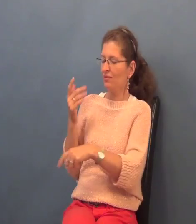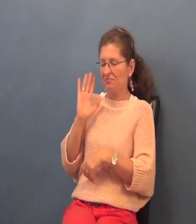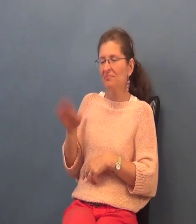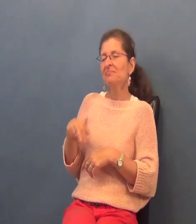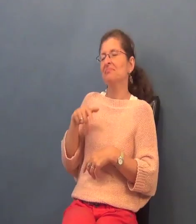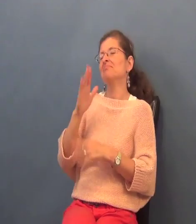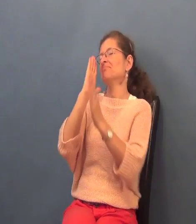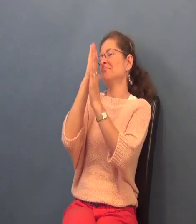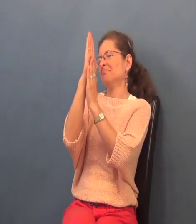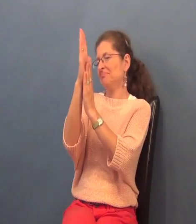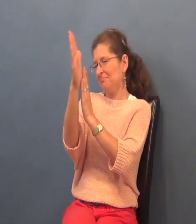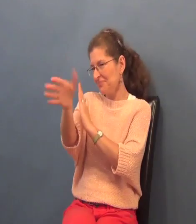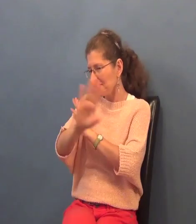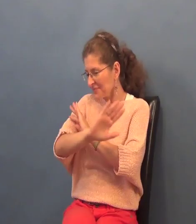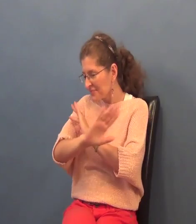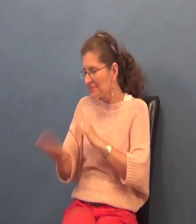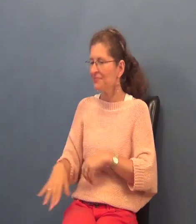Idą prosto i tyle.